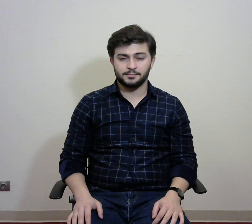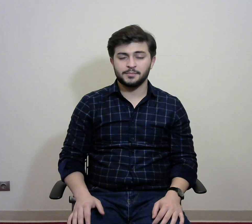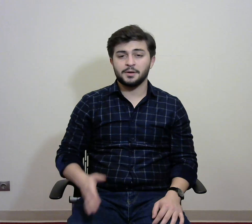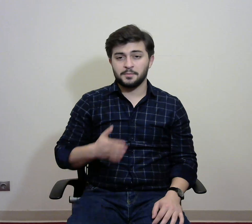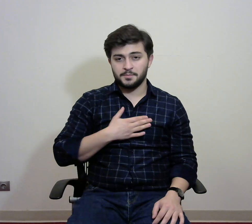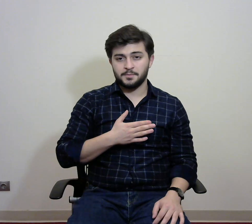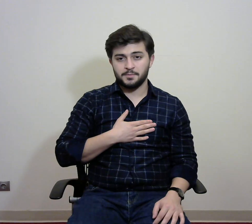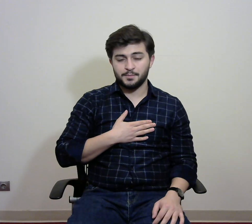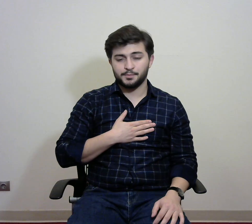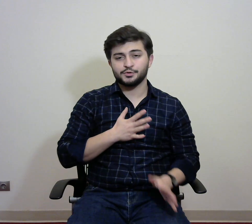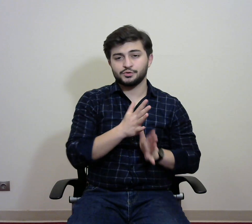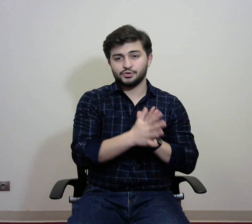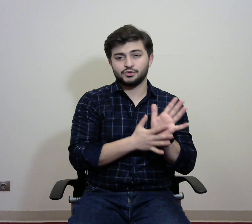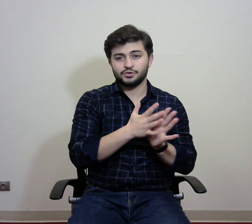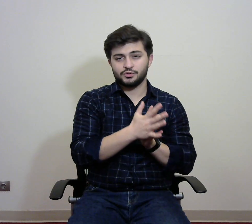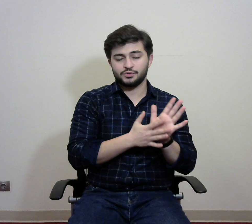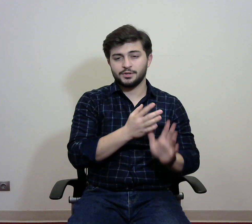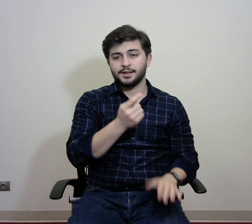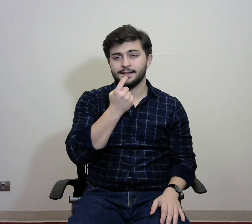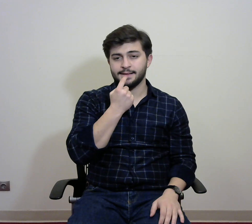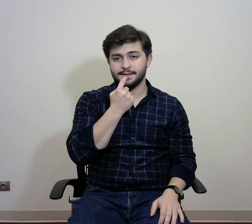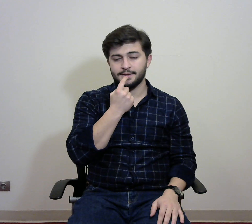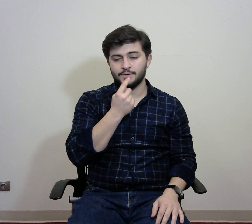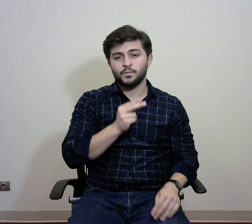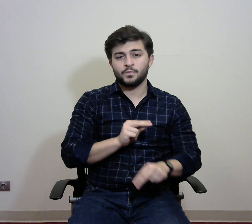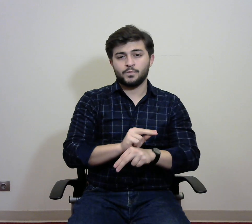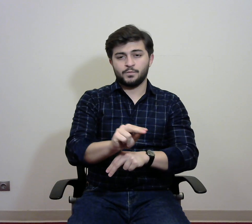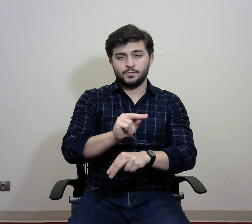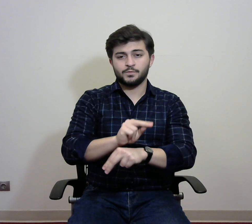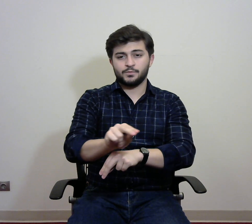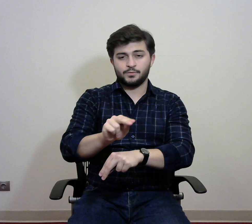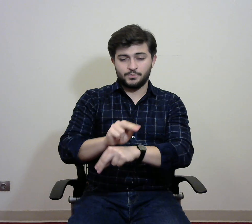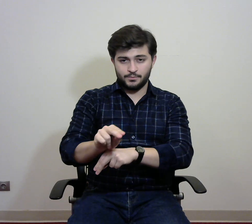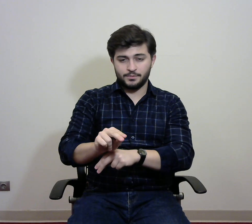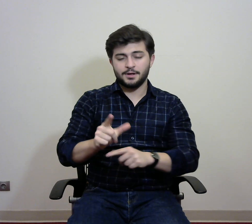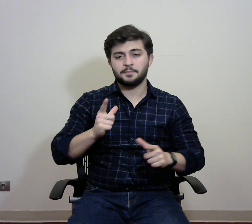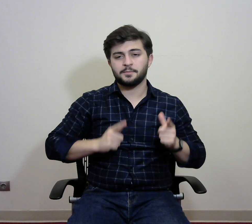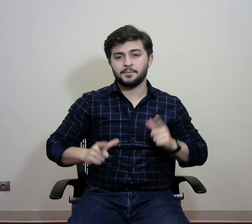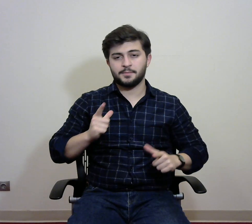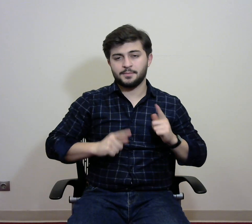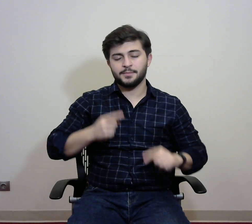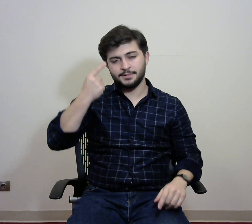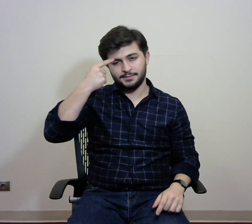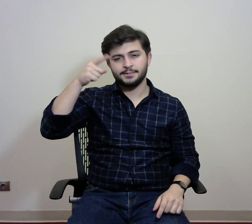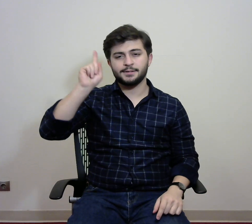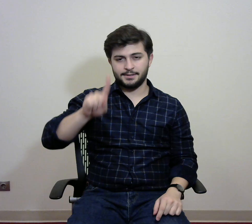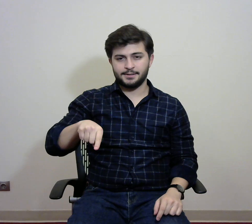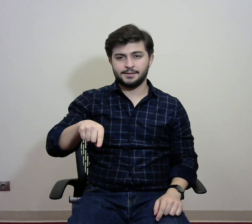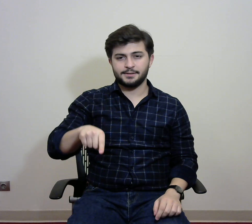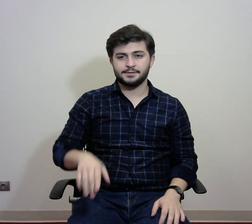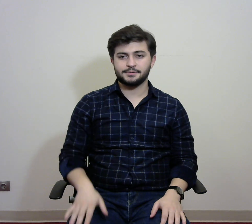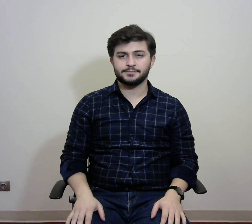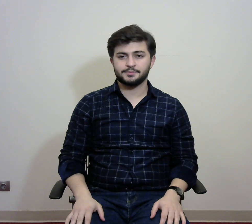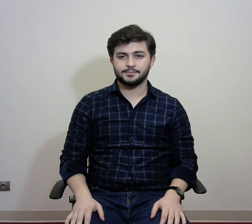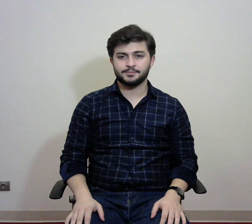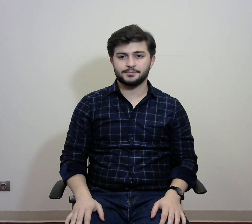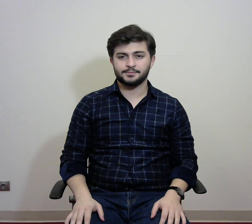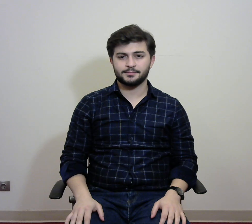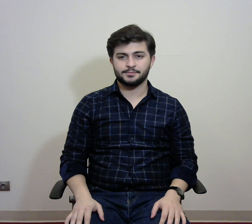Mən işarə dilini öyrədən müəllim tanıyıram